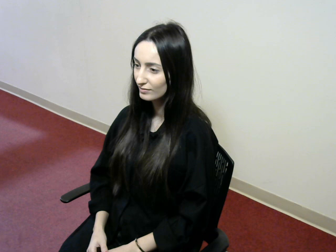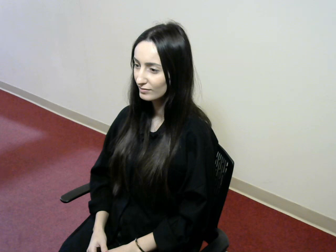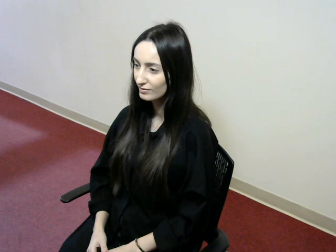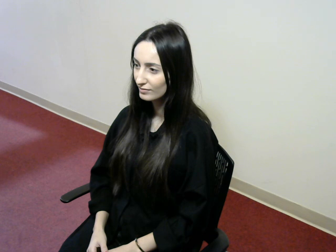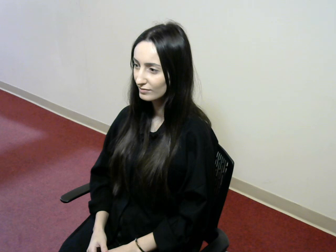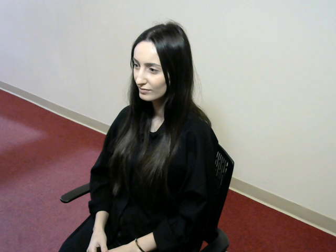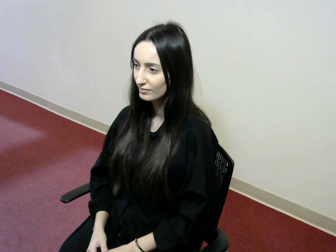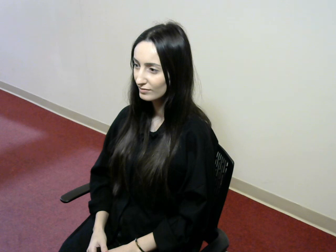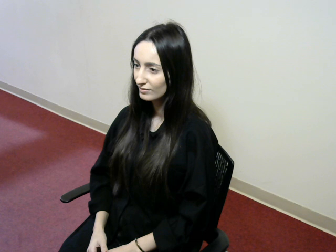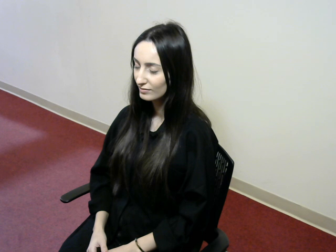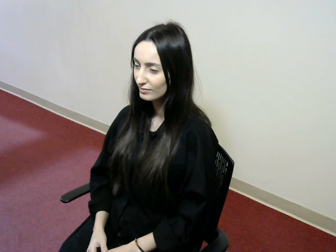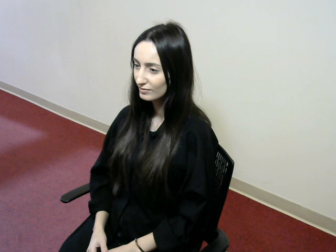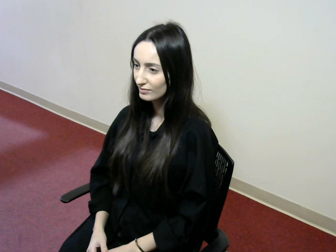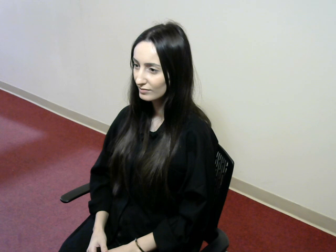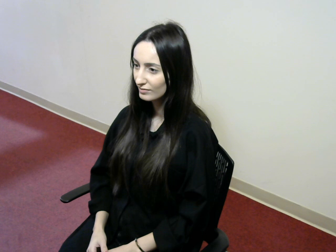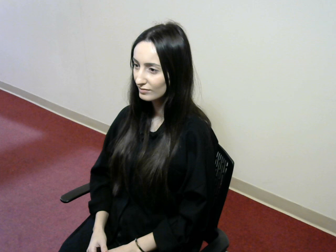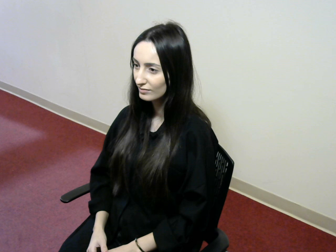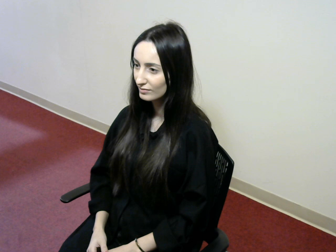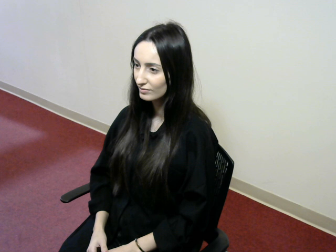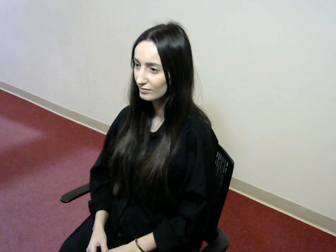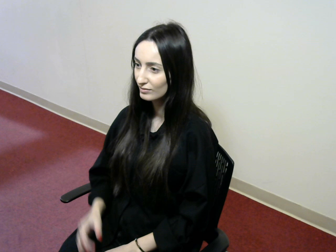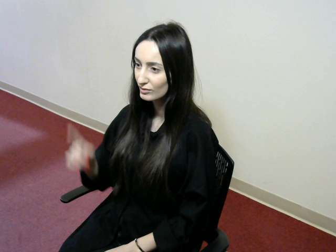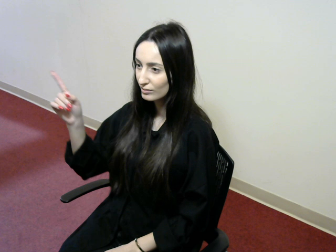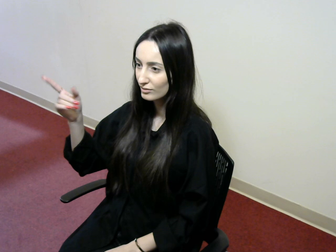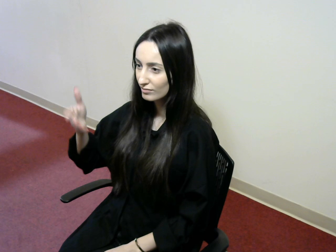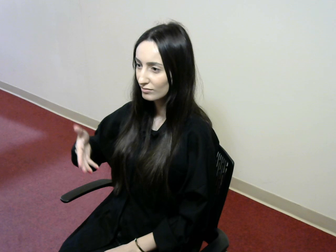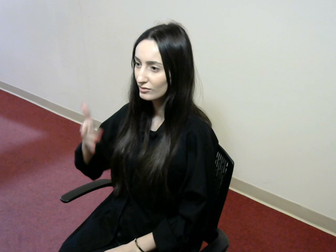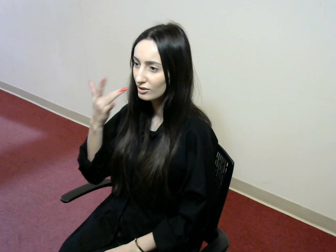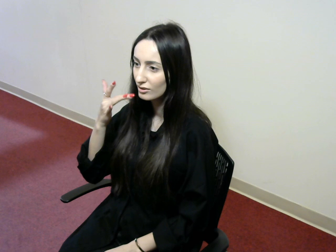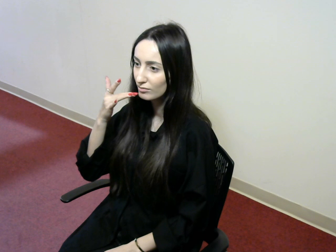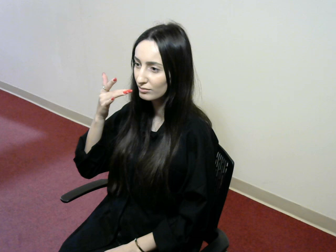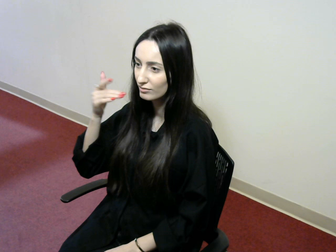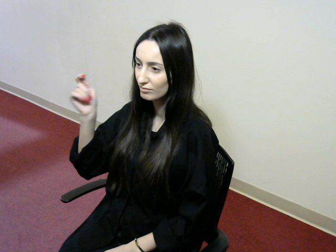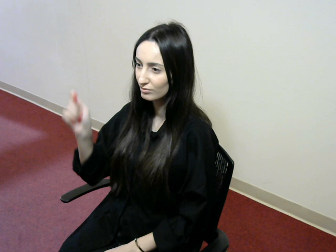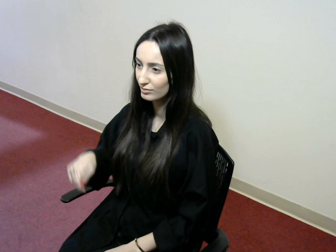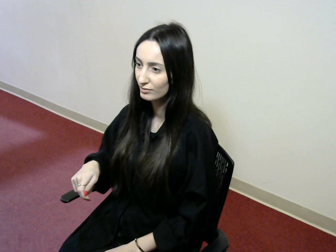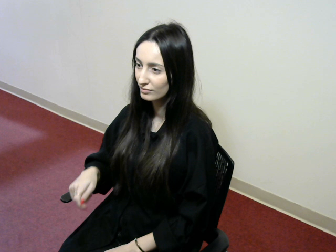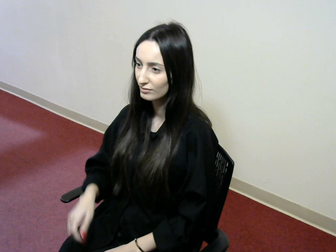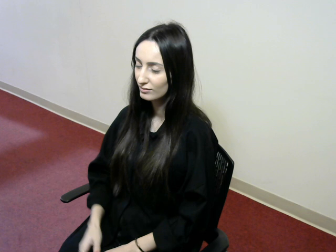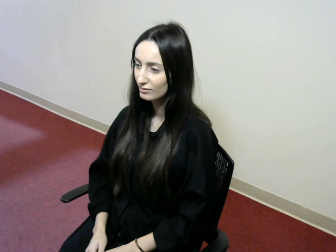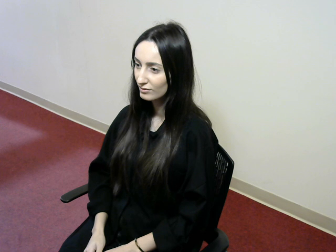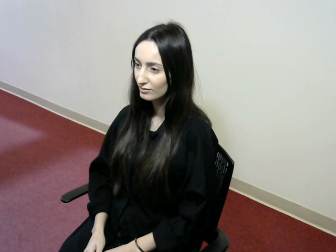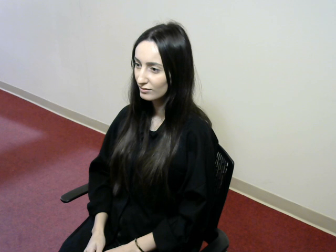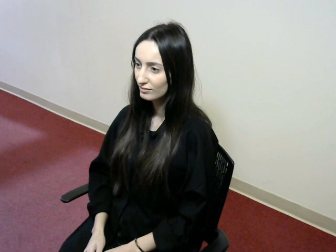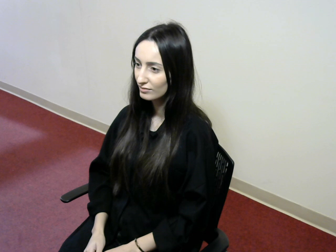O bura Amerikadan gəlib